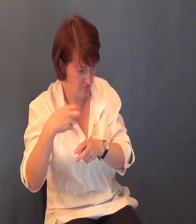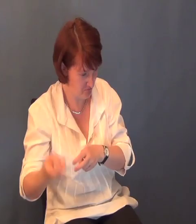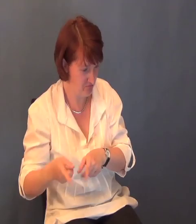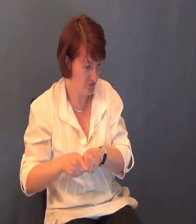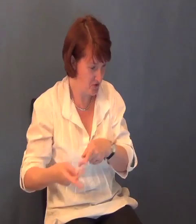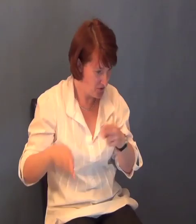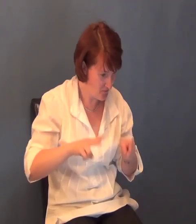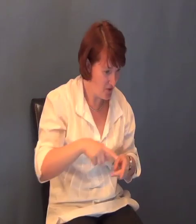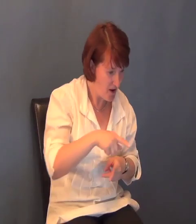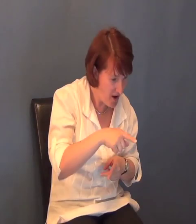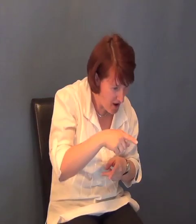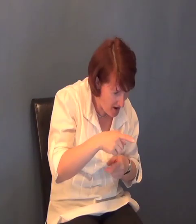Następnie drzewo...